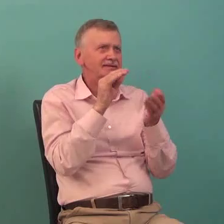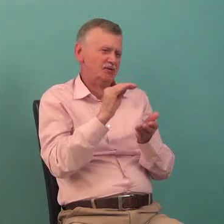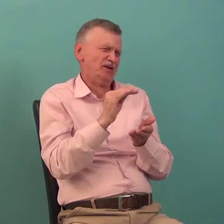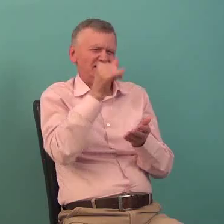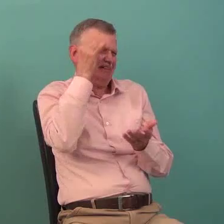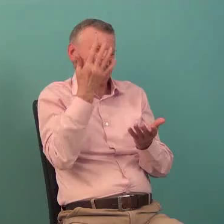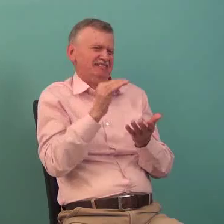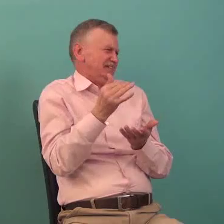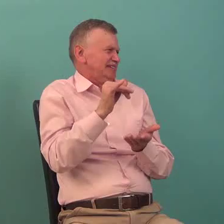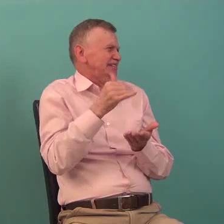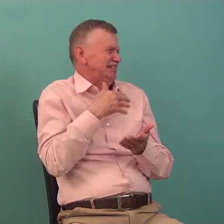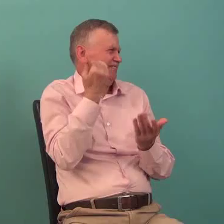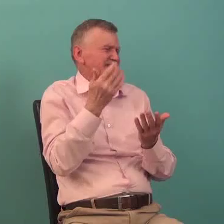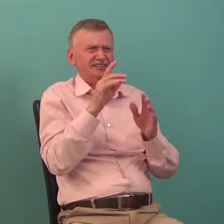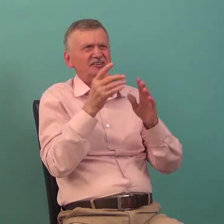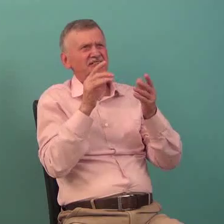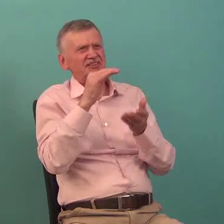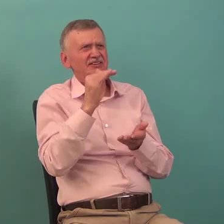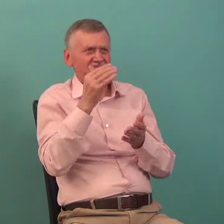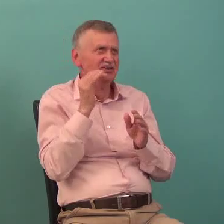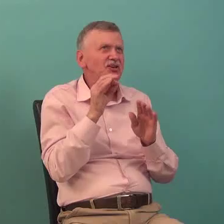Mały, nie wiem jak się nazywa.